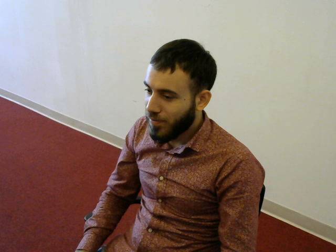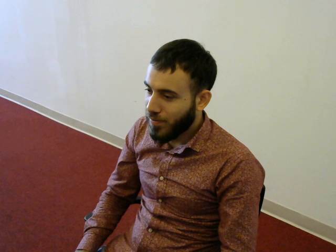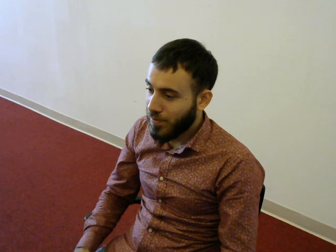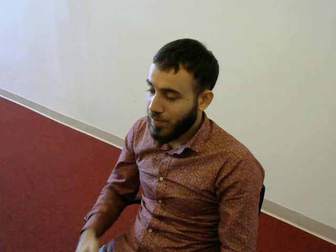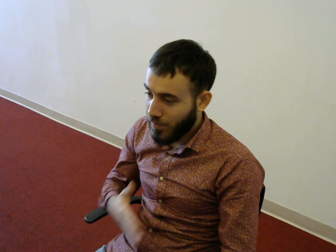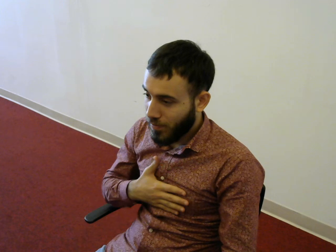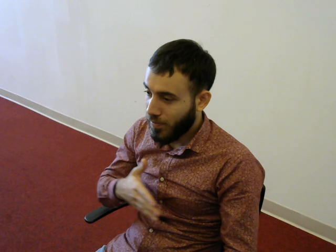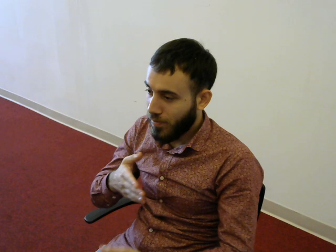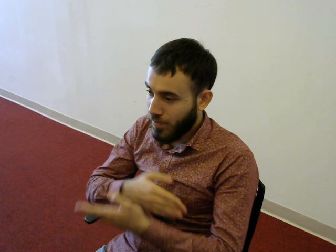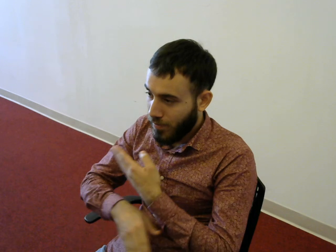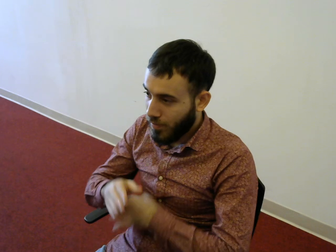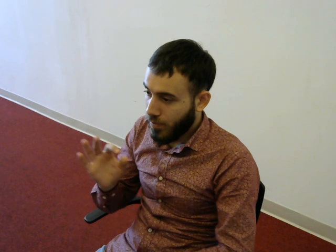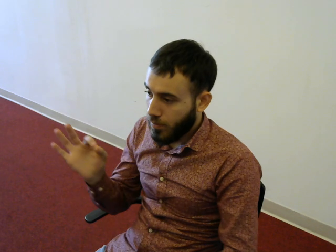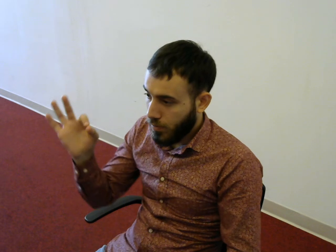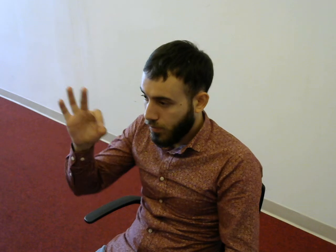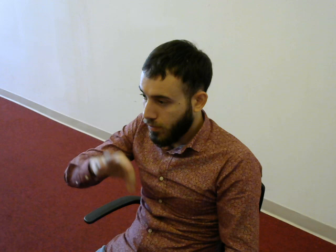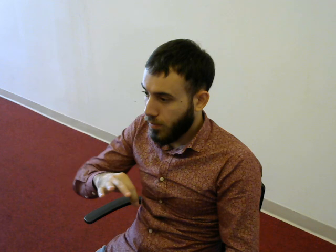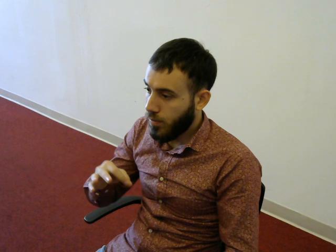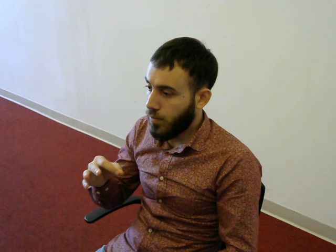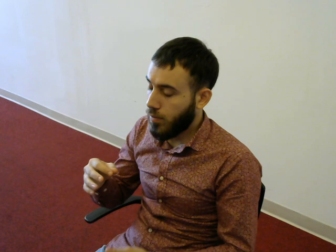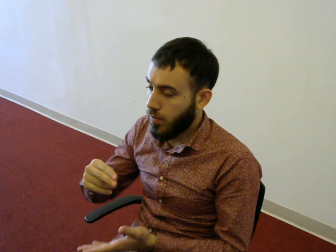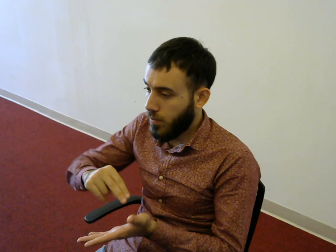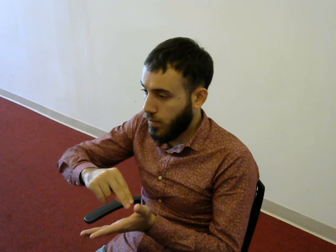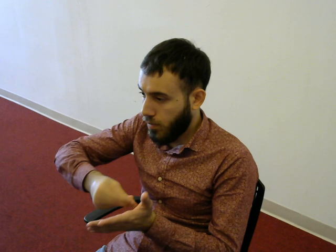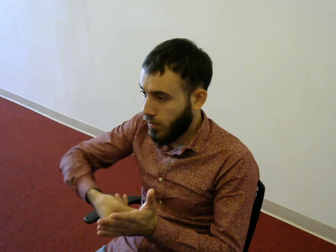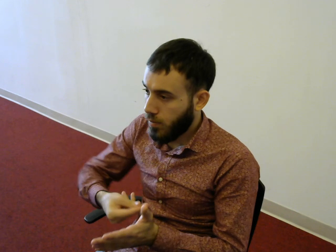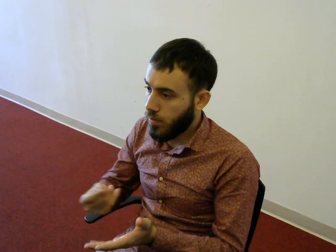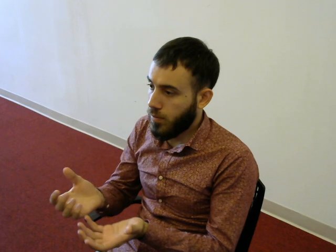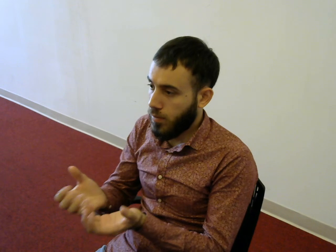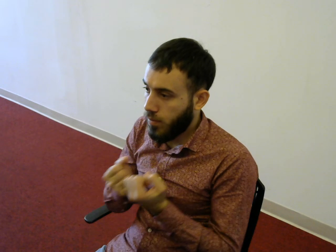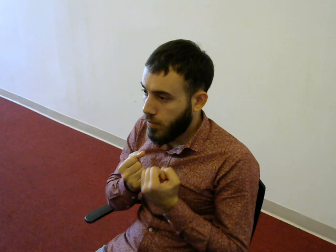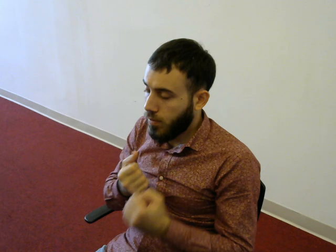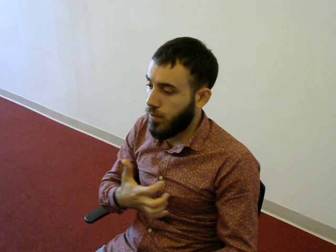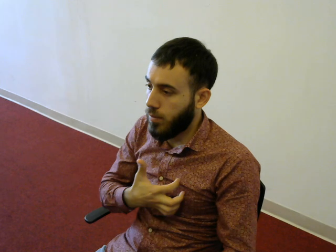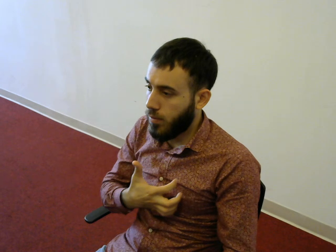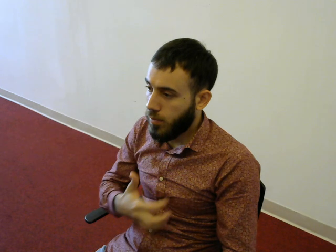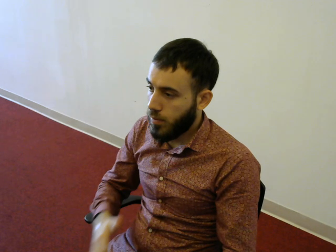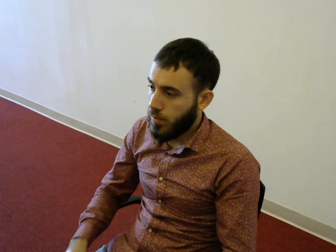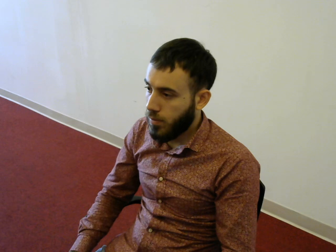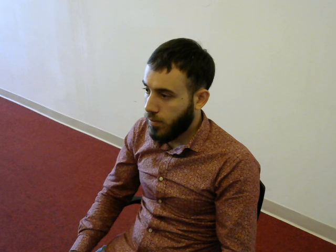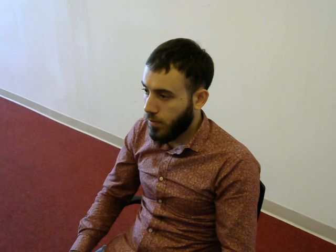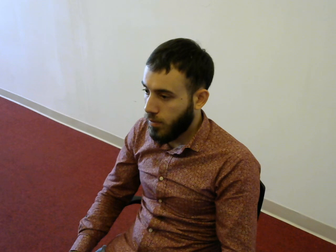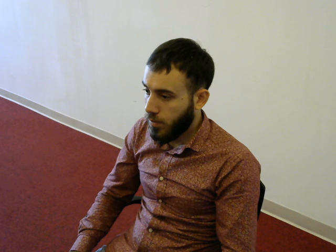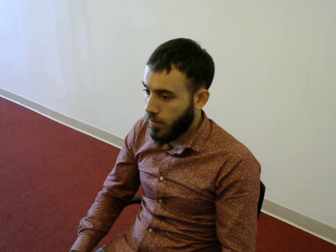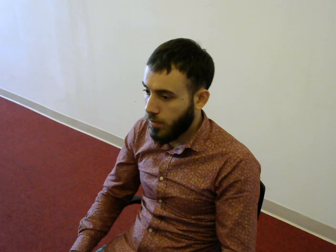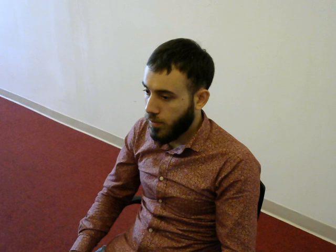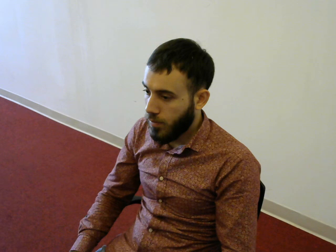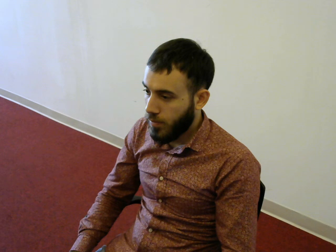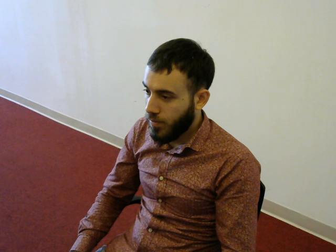Mən əlillik haqqında arayış almaq istəyirəm